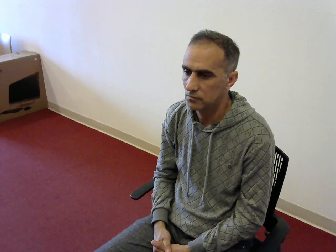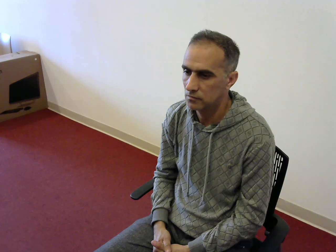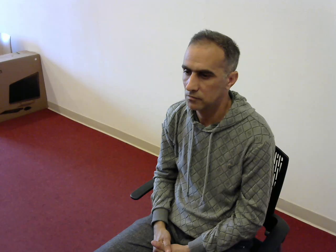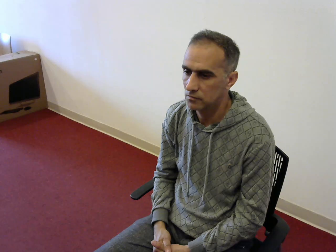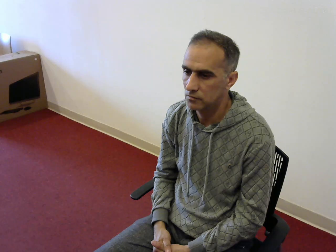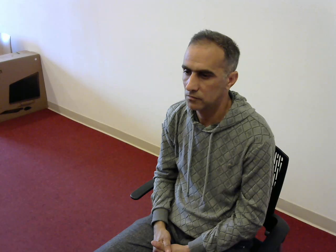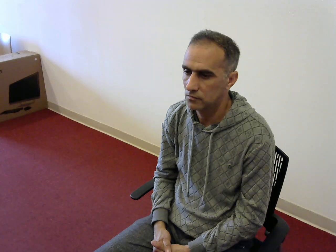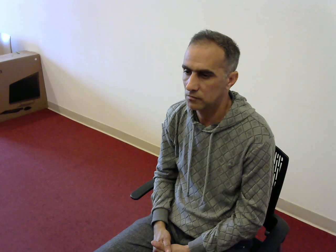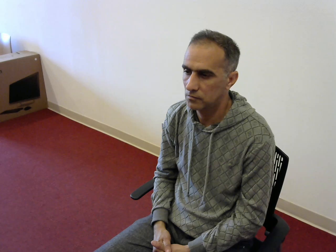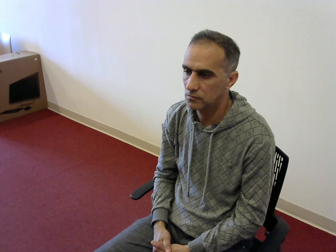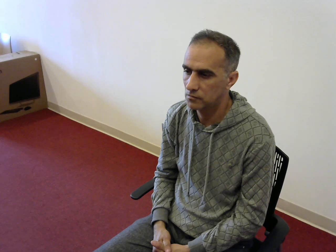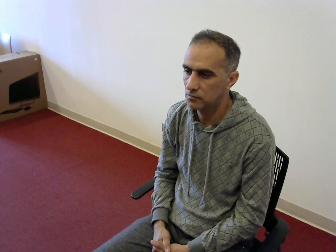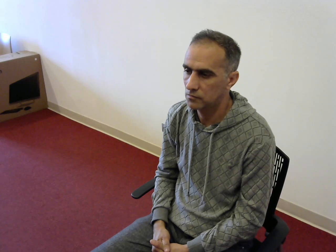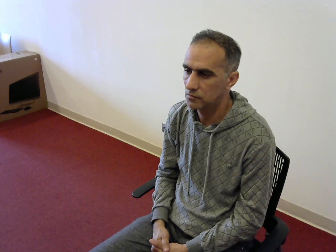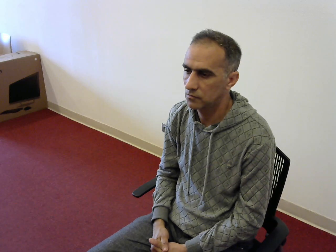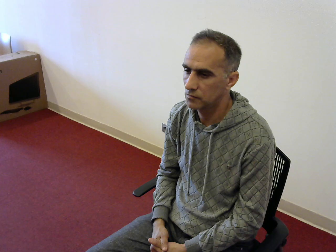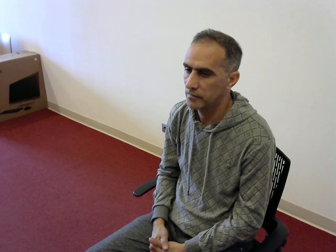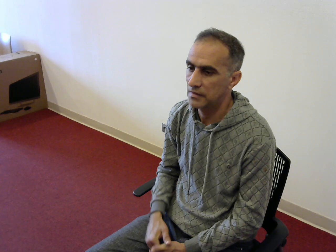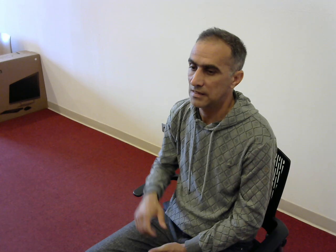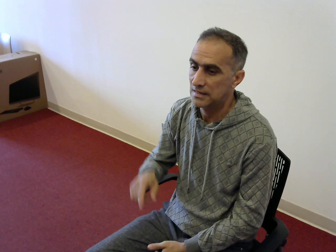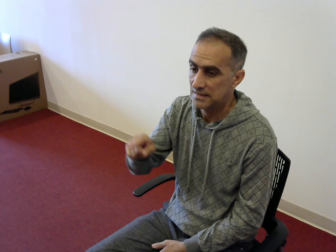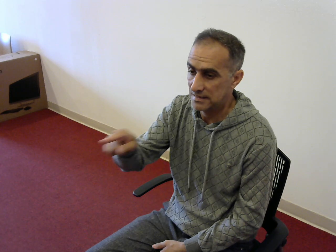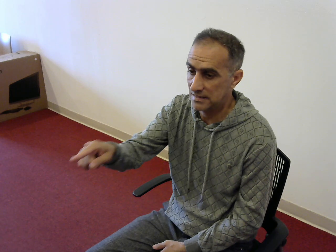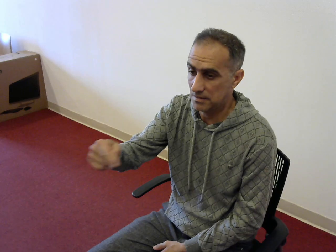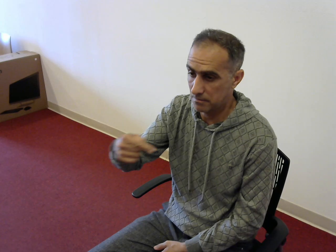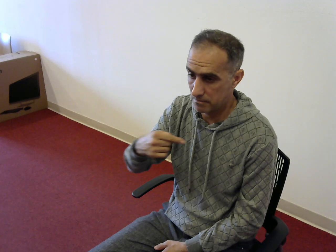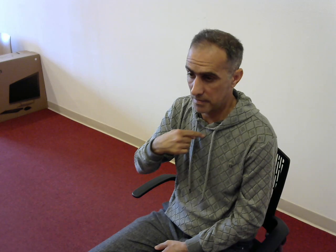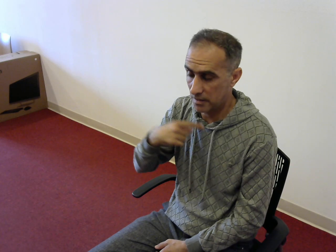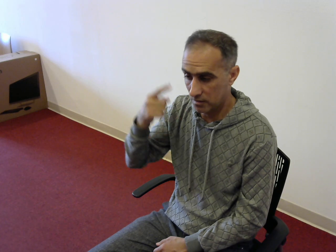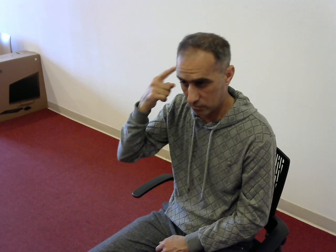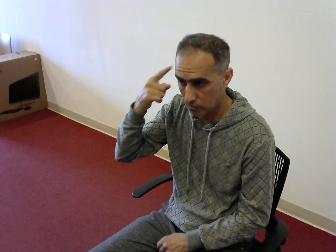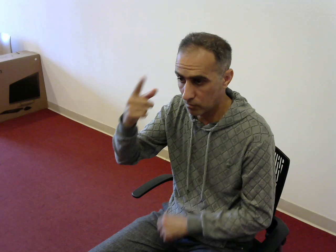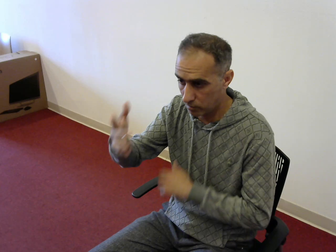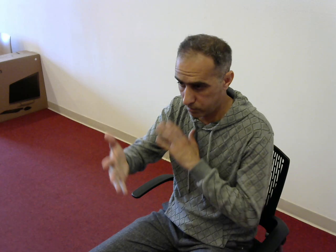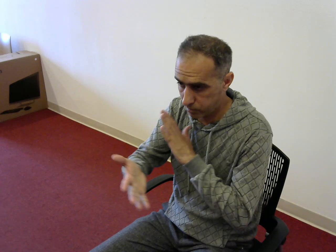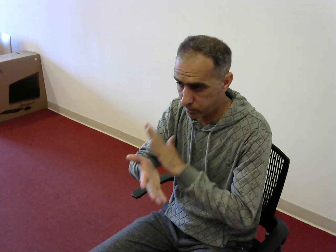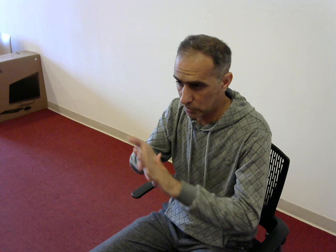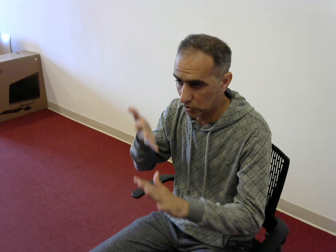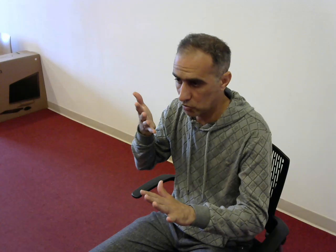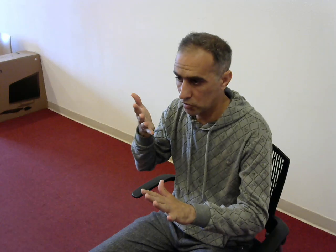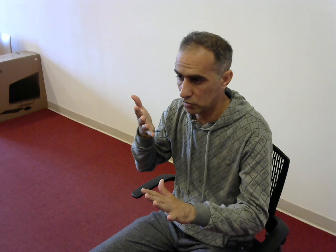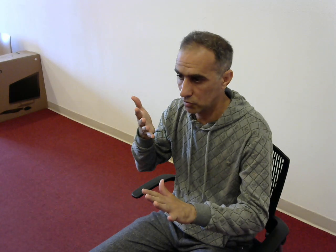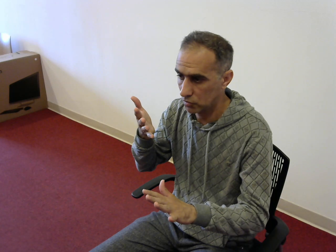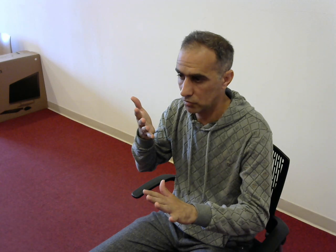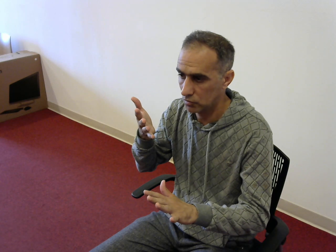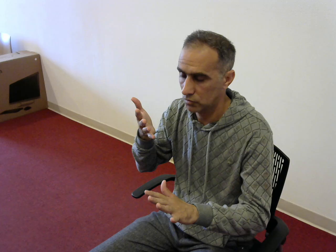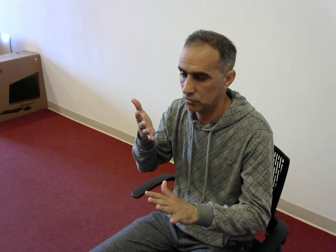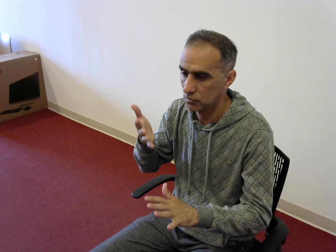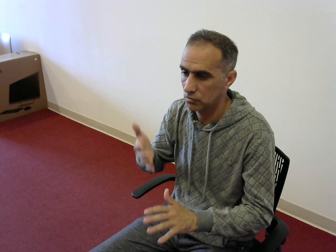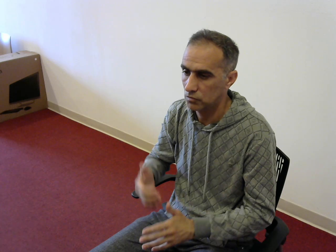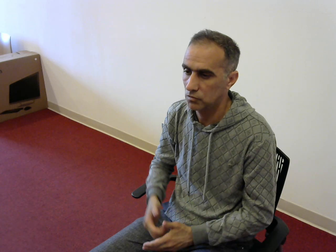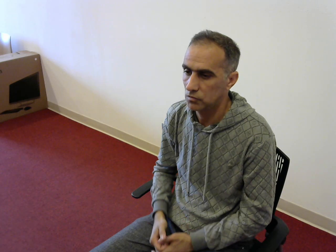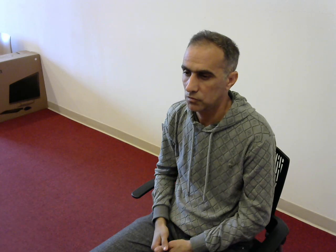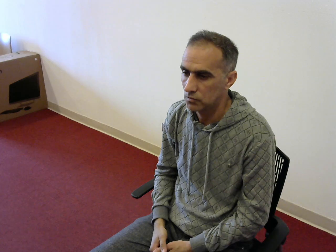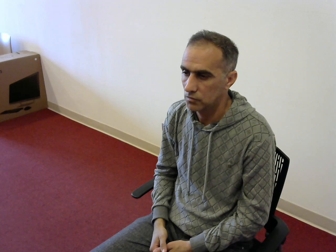Siz məni başa düşürsüz?